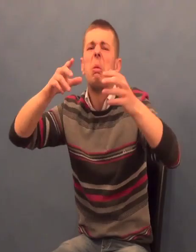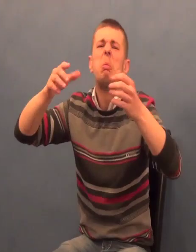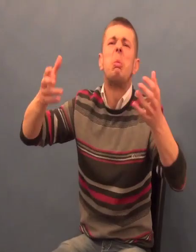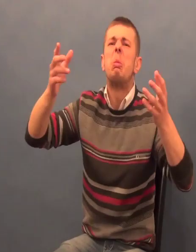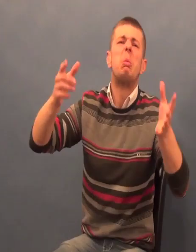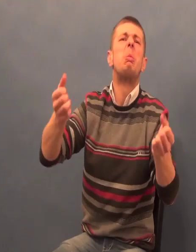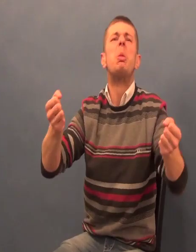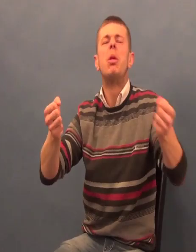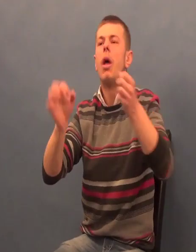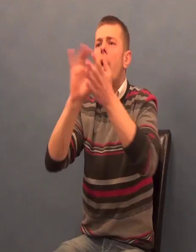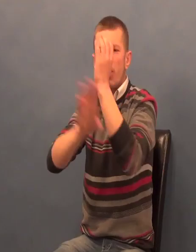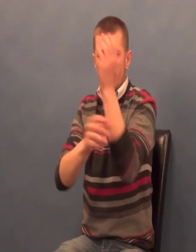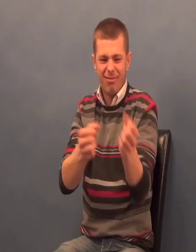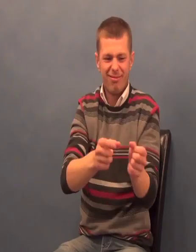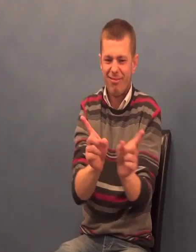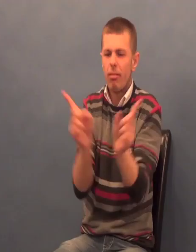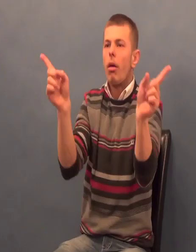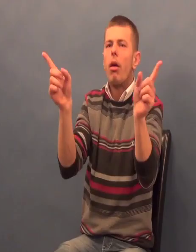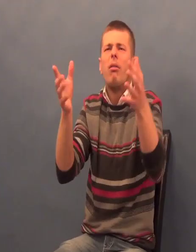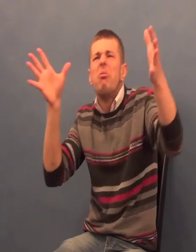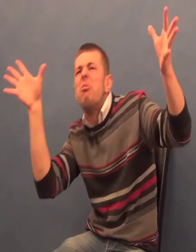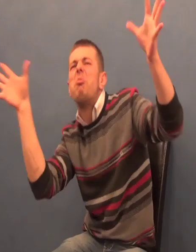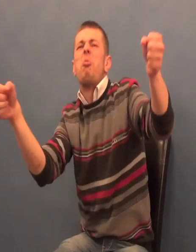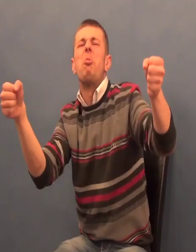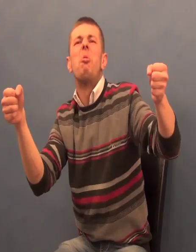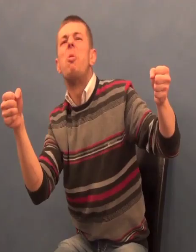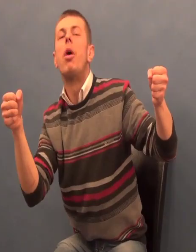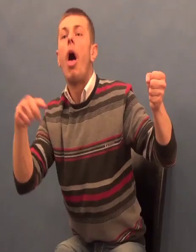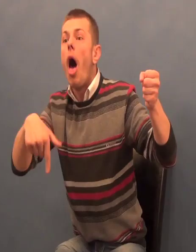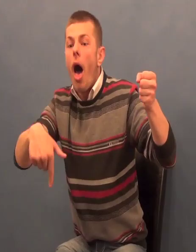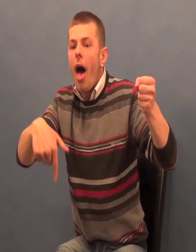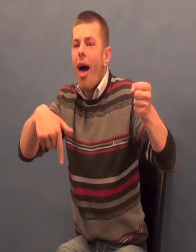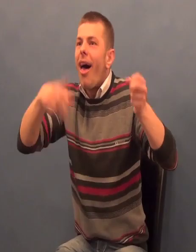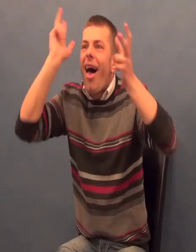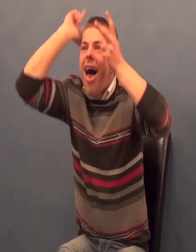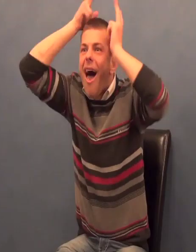Chłopiec trzyma gałęzie drzewa i rozgląda się, a te gałęzie to są rogi jelenia.